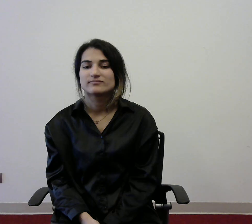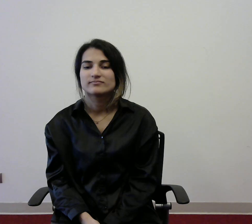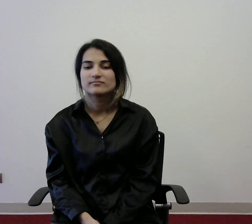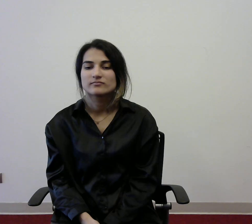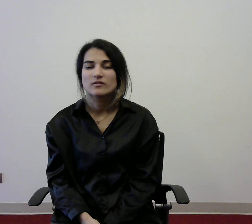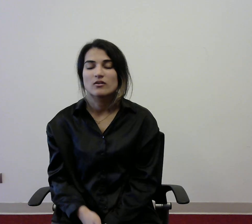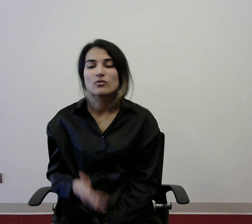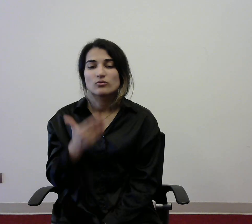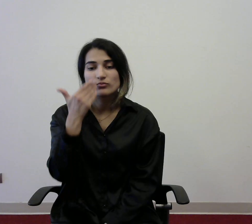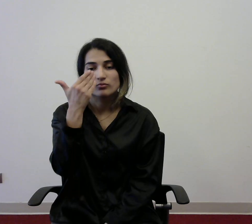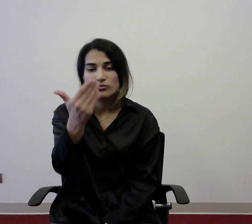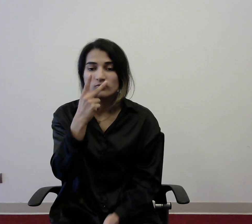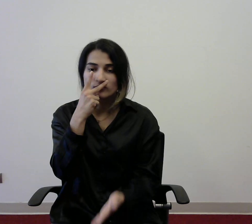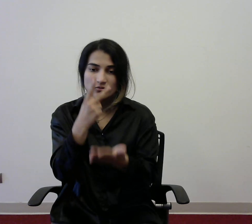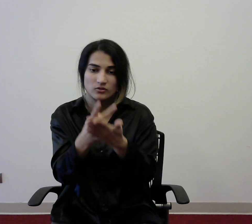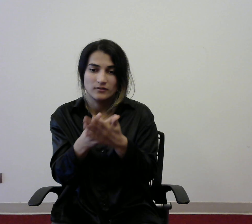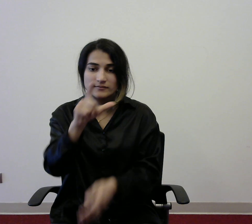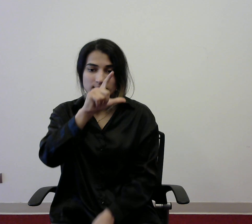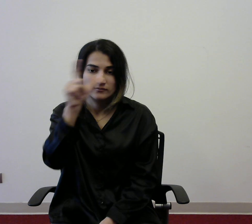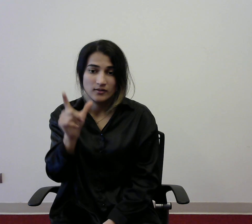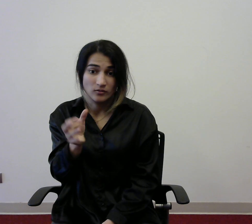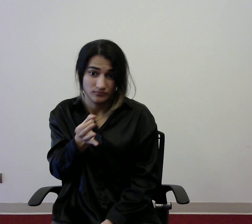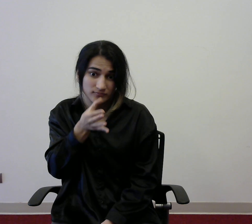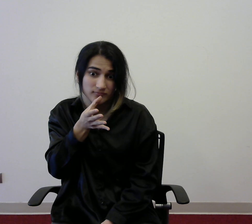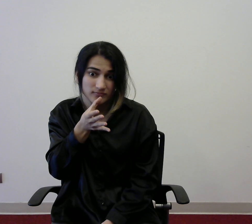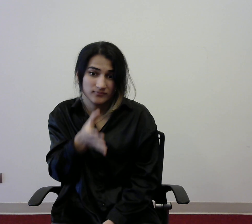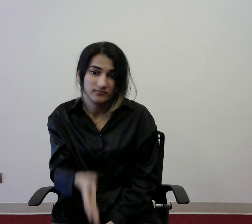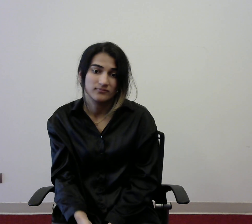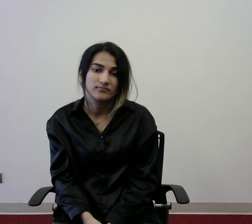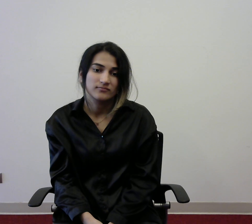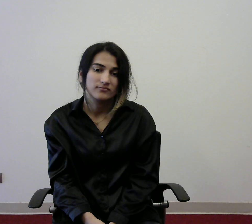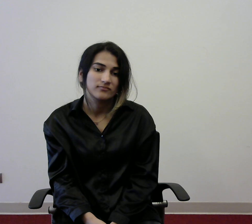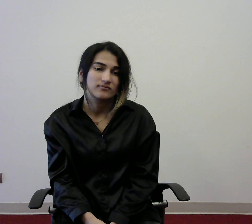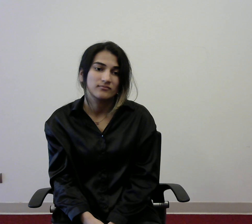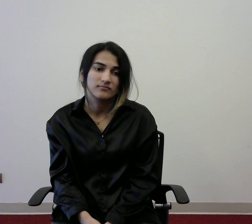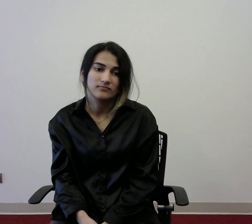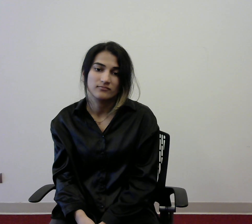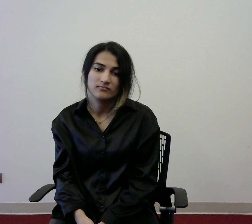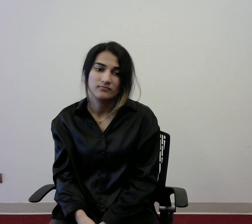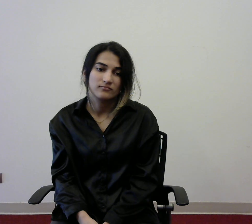Sizə göstərilən şeiri bəyəndiniz?